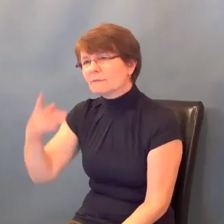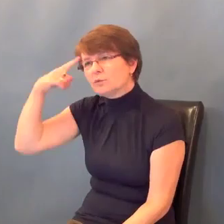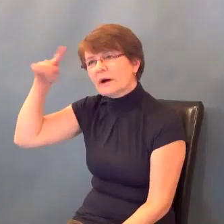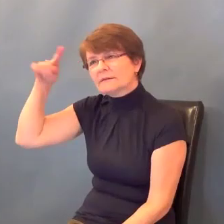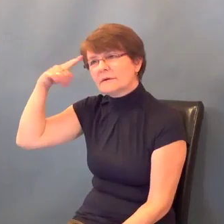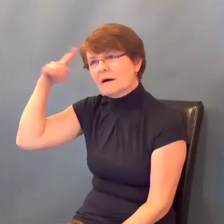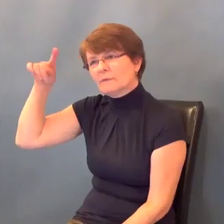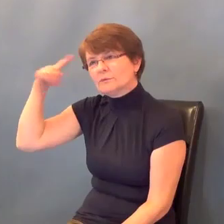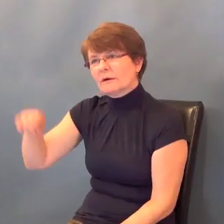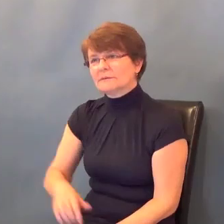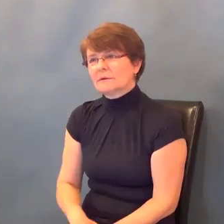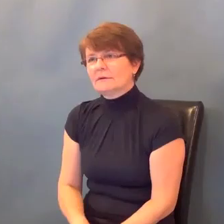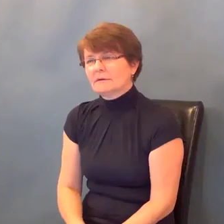Wólczańska.